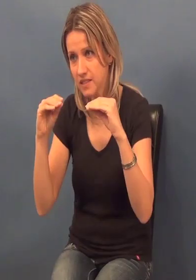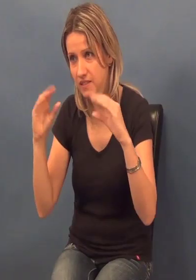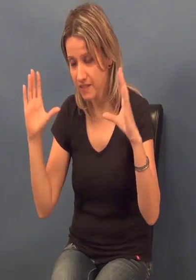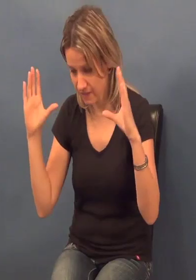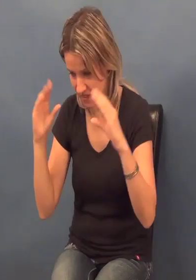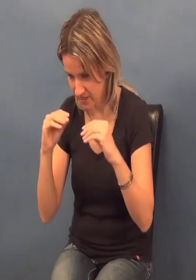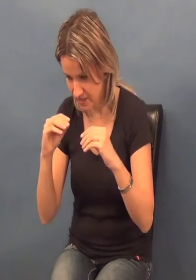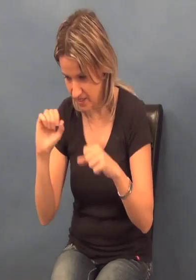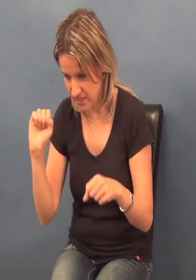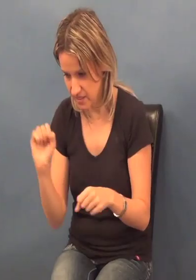Wieczorem...